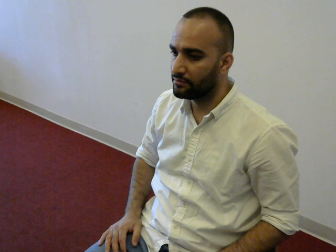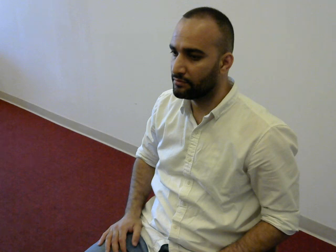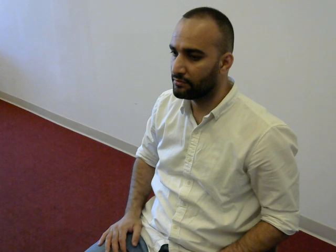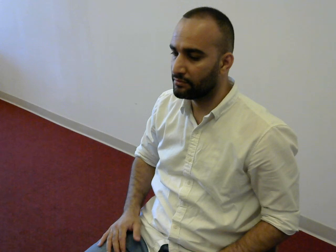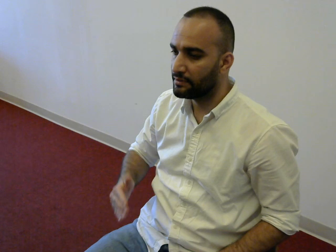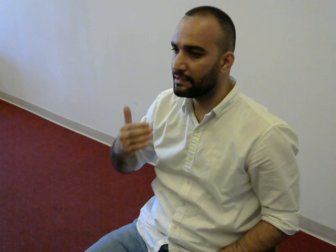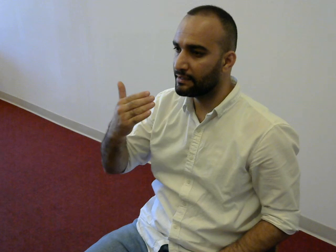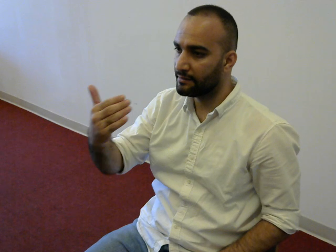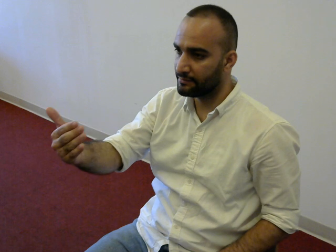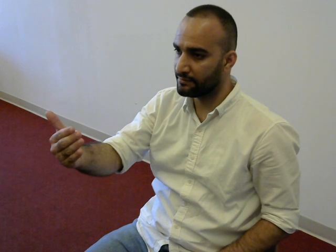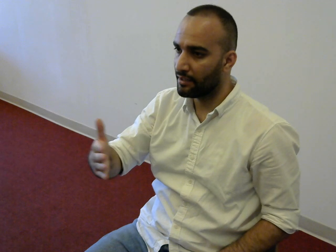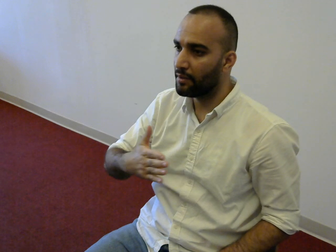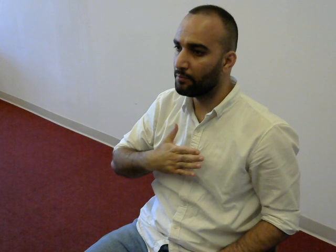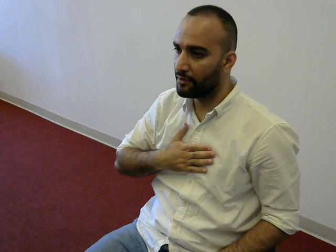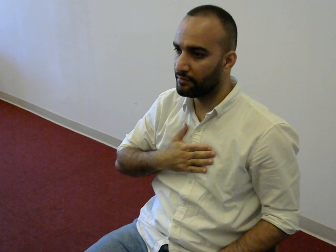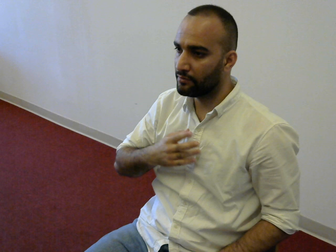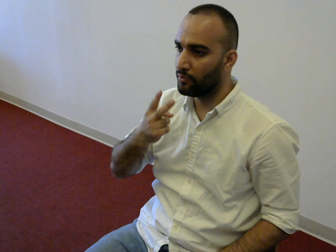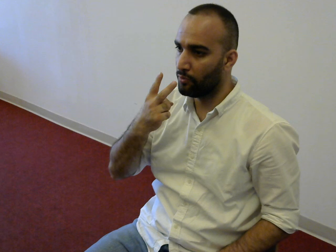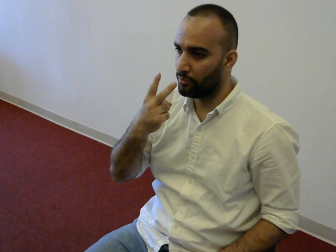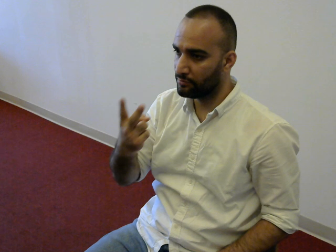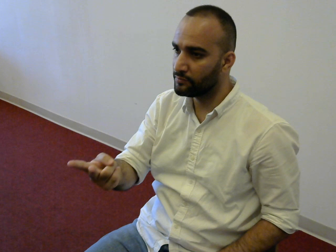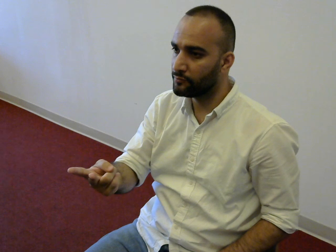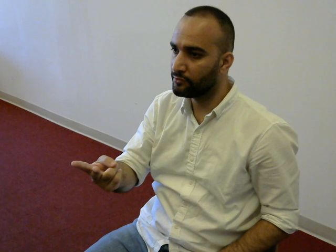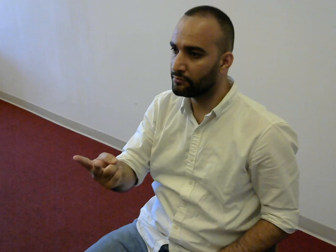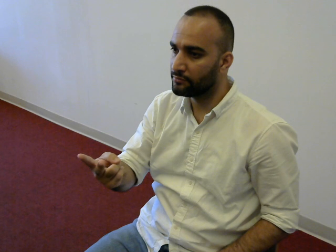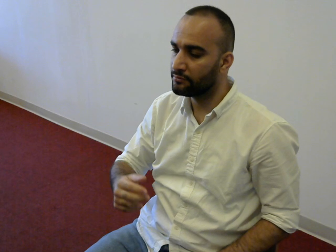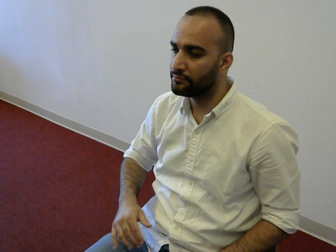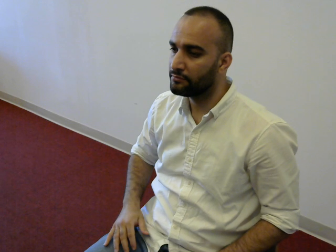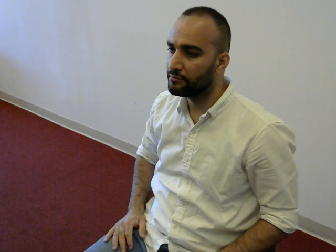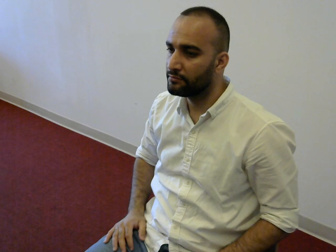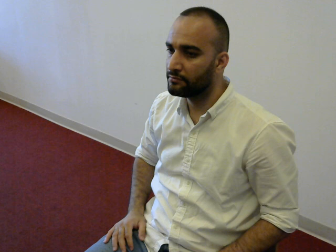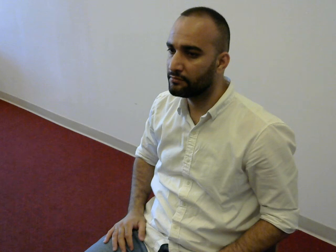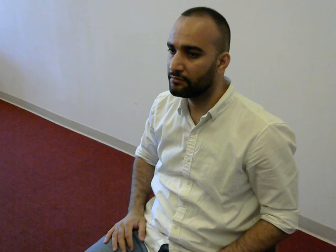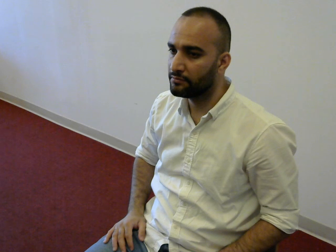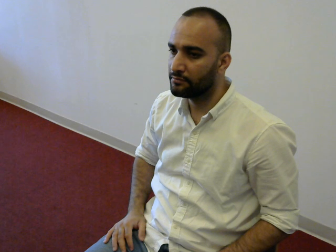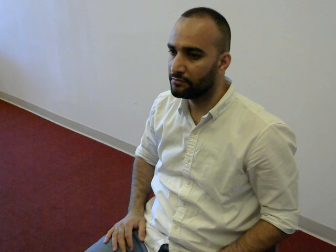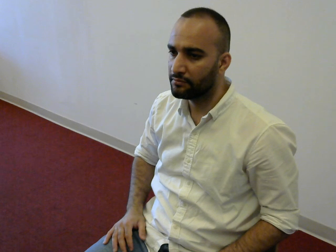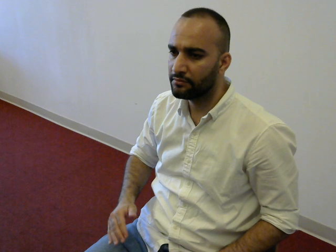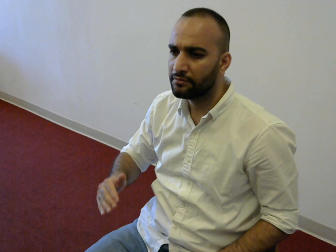Siz məni görürsünüzmü?